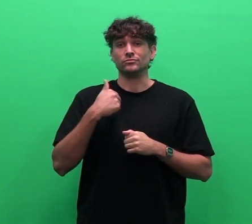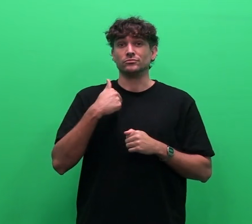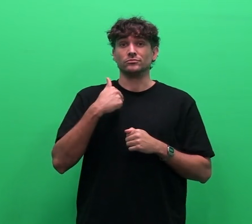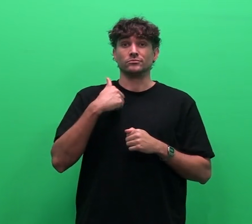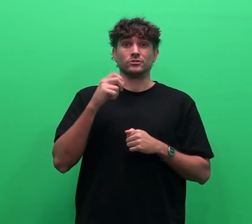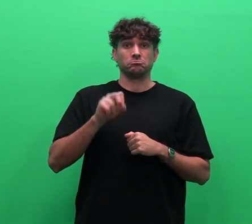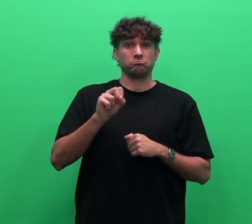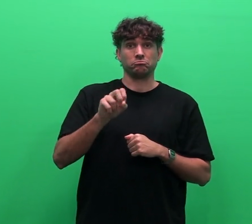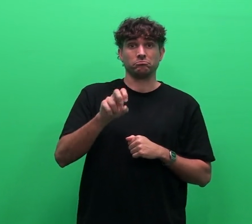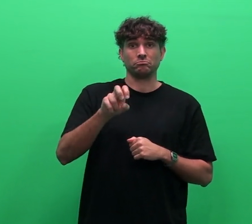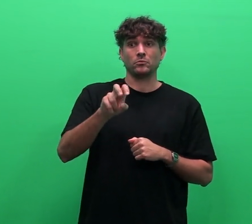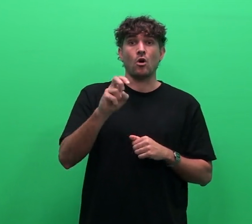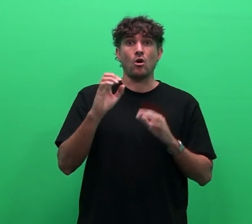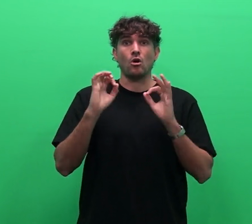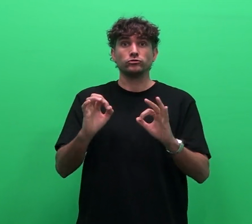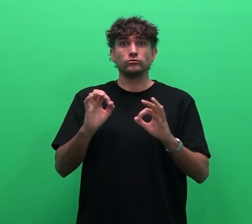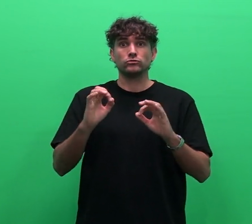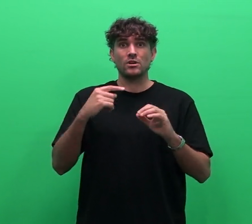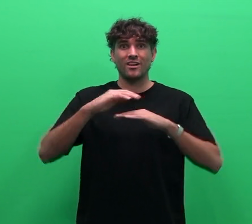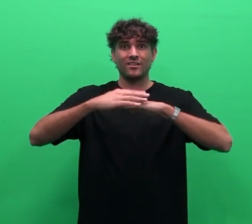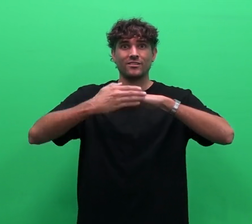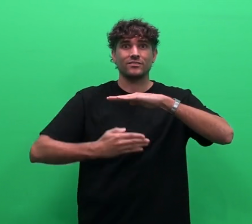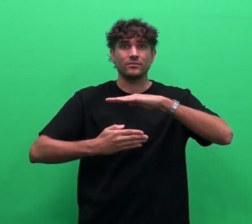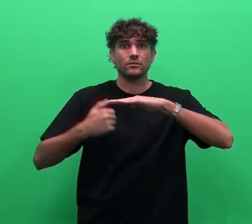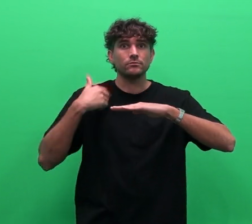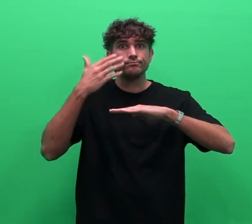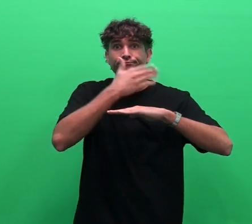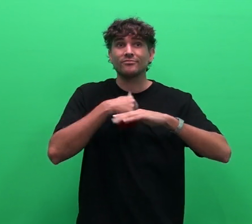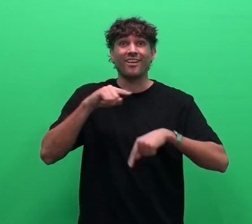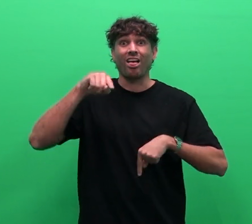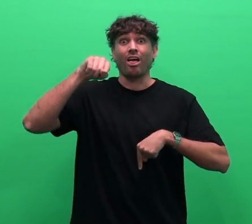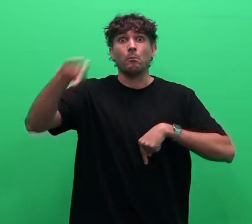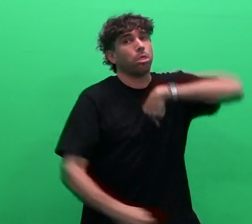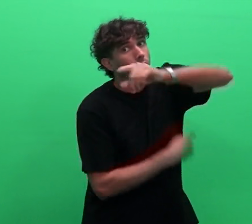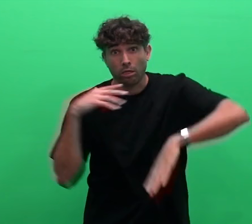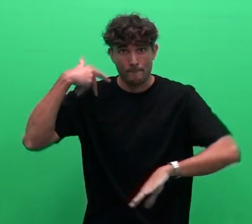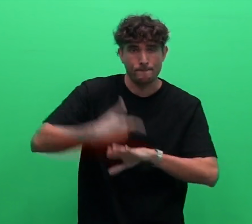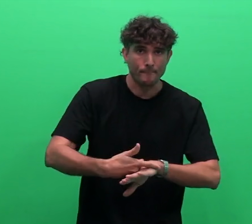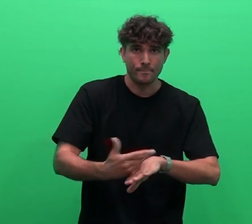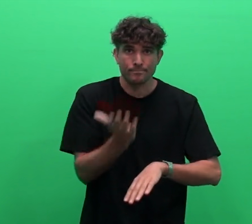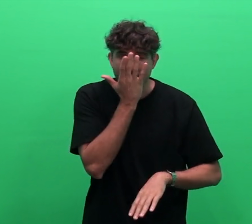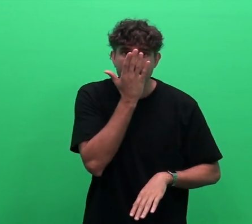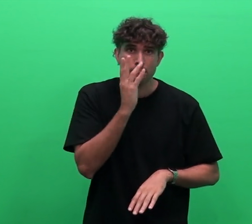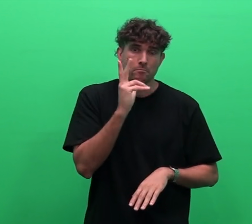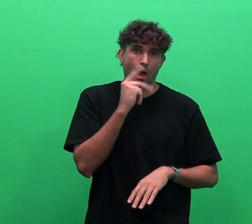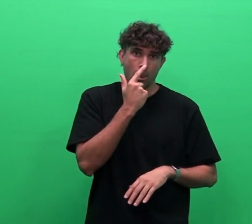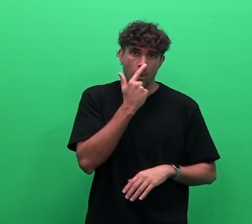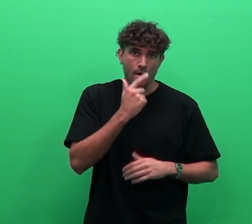Estava caminant i no vaig veure que hi havia un desnivell, vaig posar-hi el peu, vaig ensopegar i em vaig donar un cop a la cara, ara em fa mal el nas.